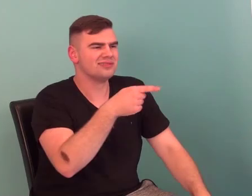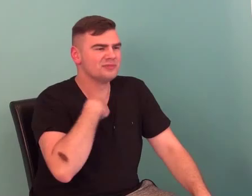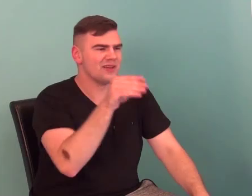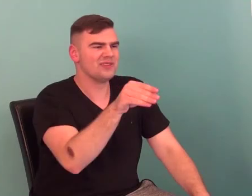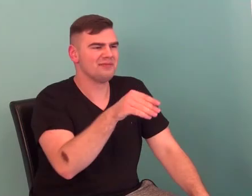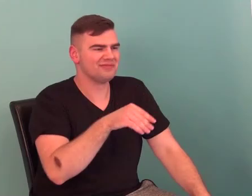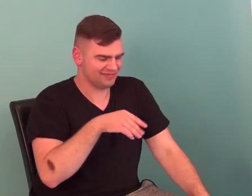Mówiłem ci.